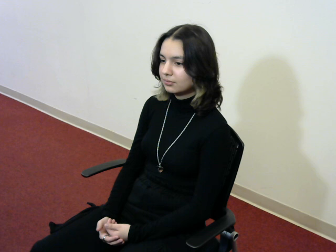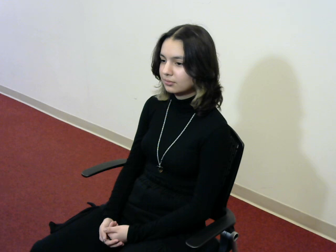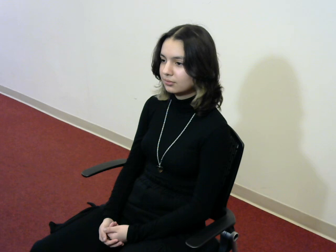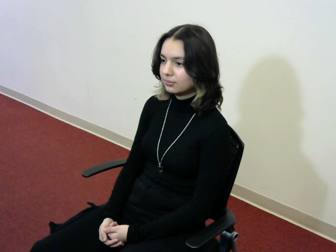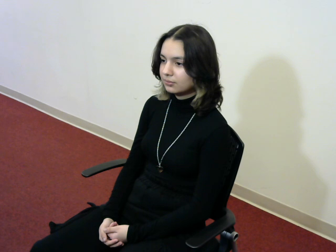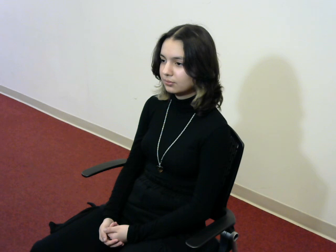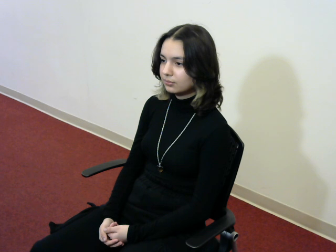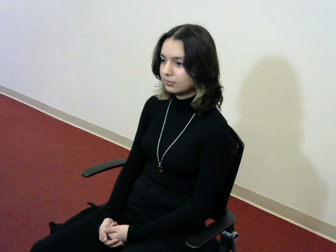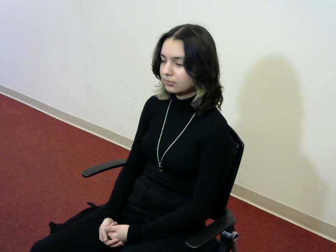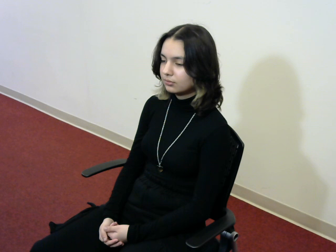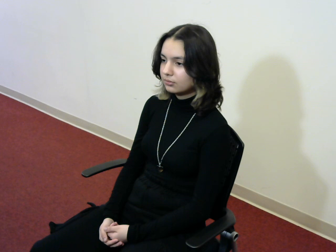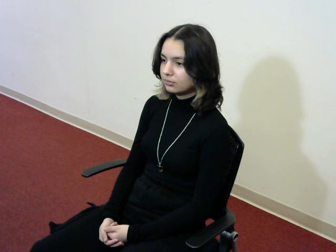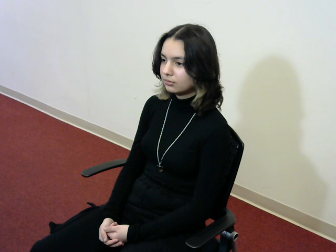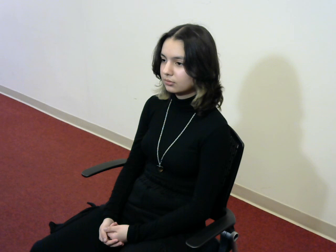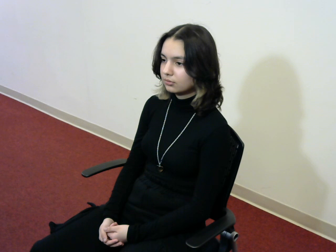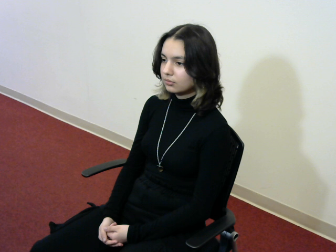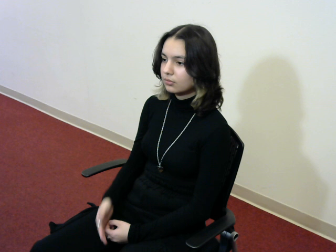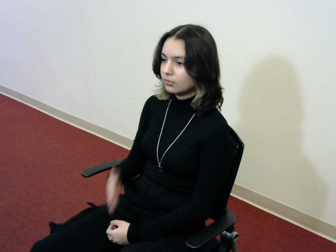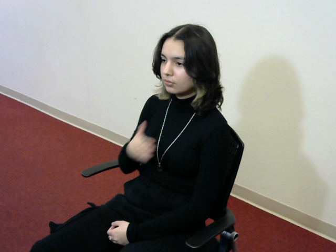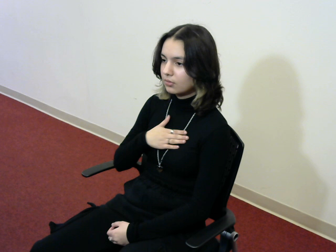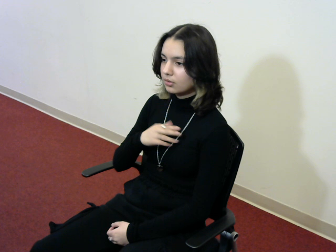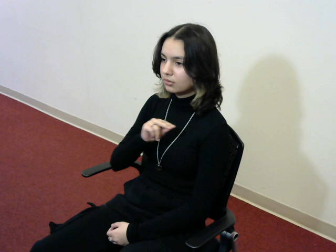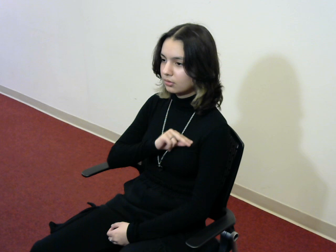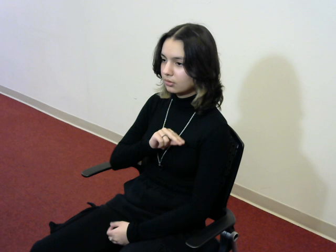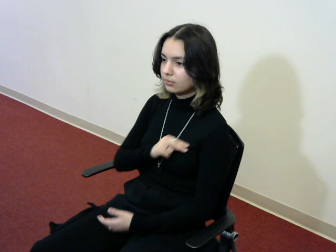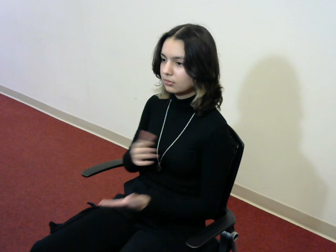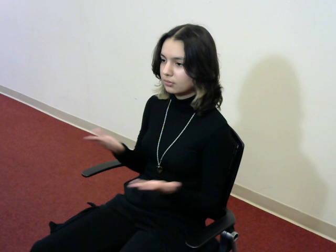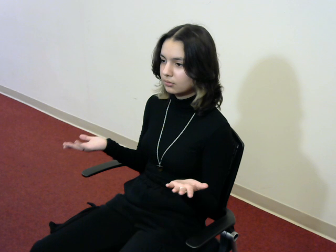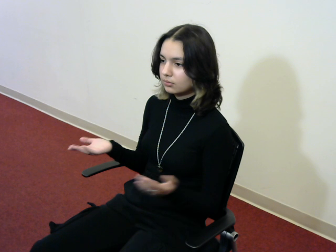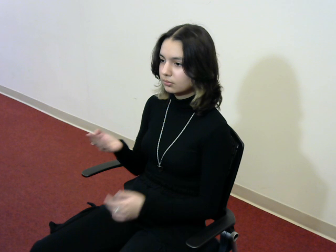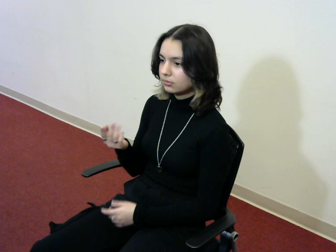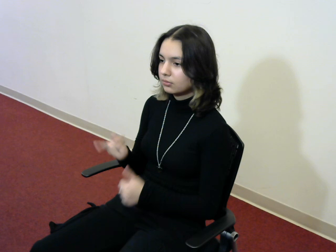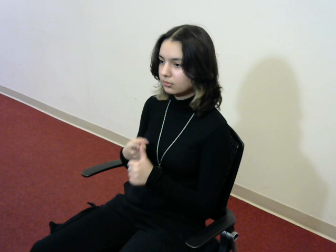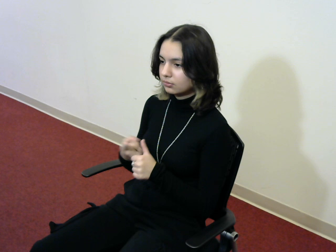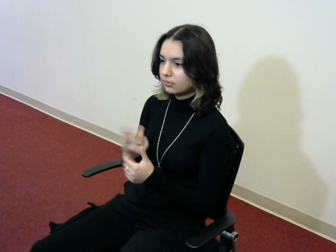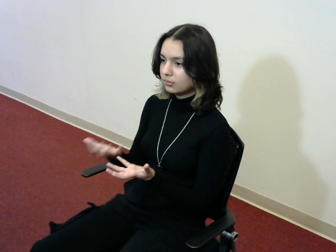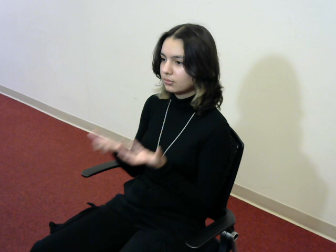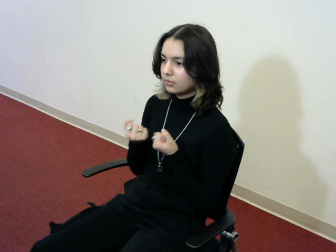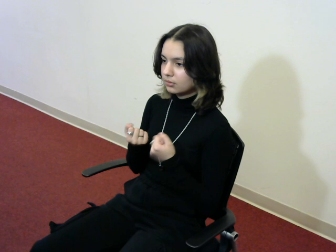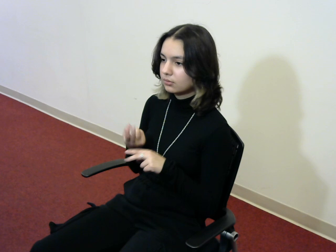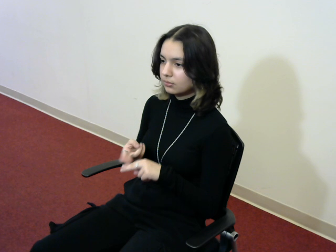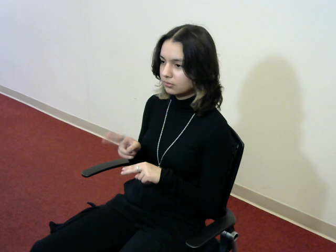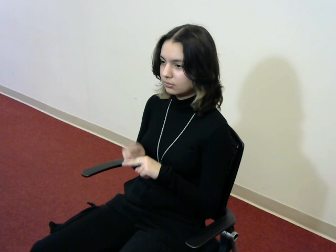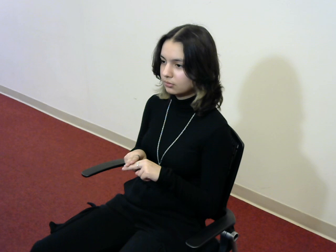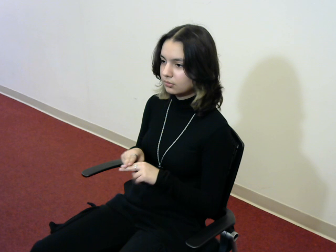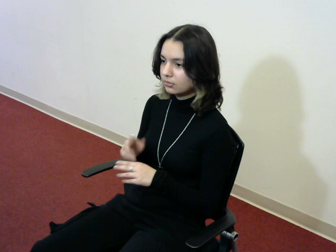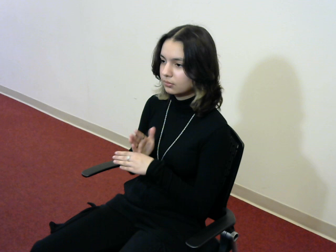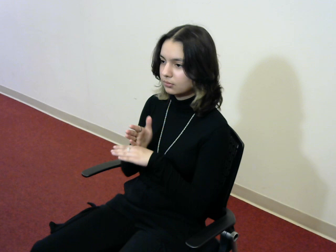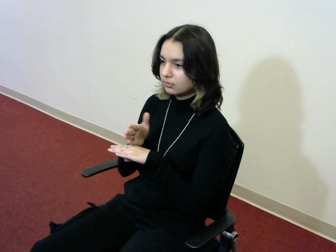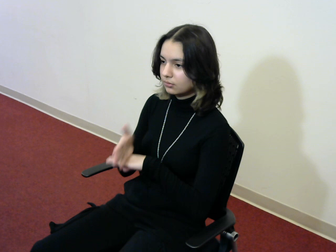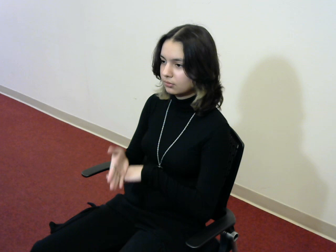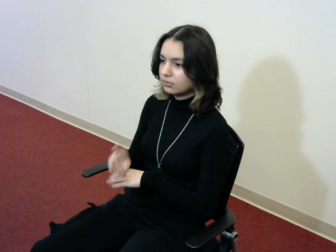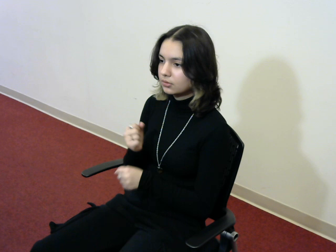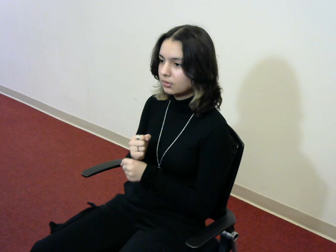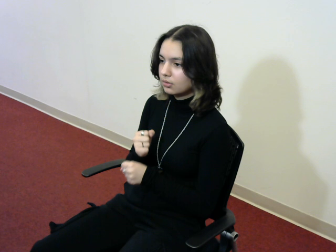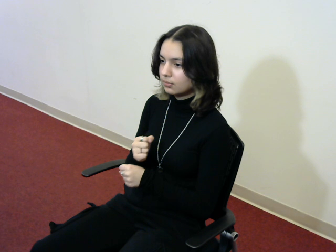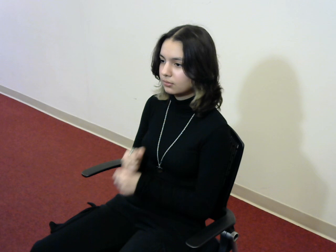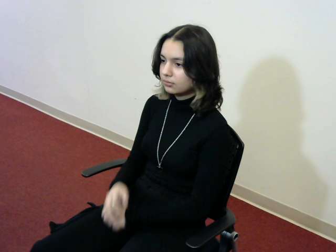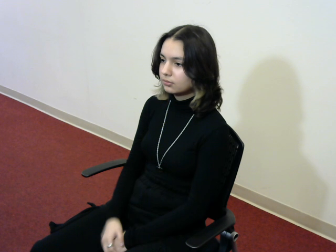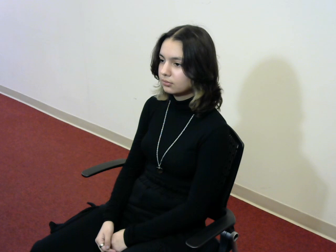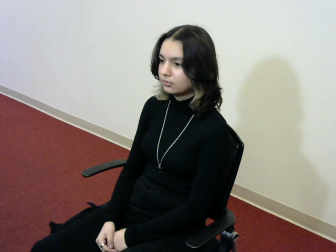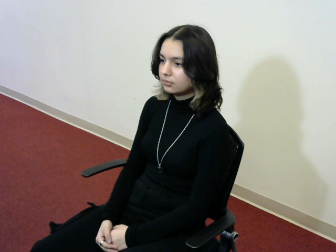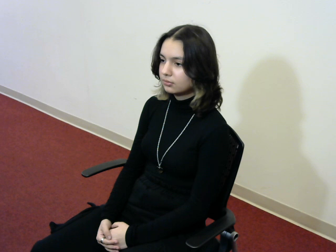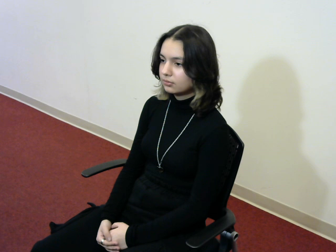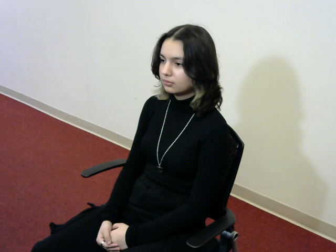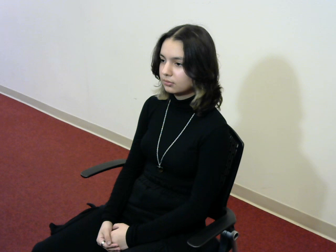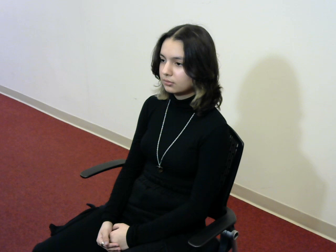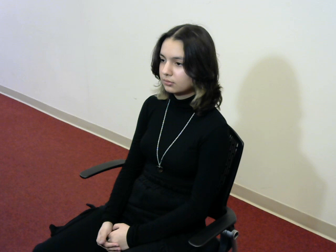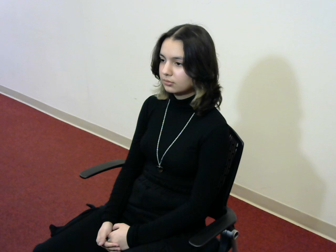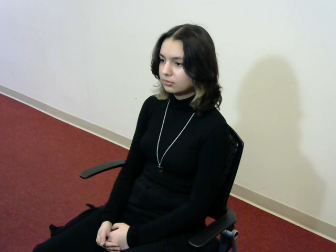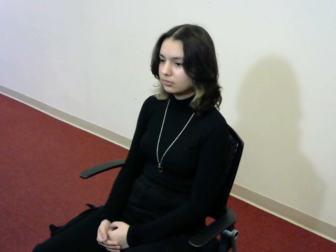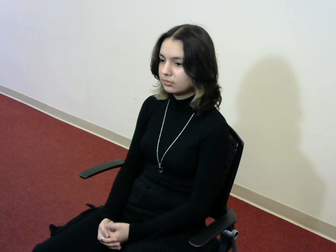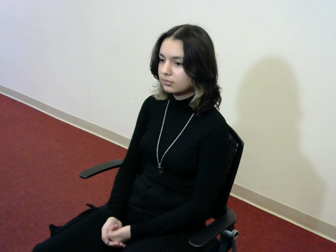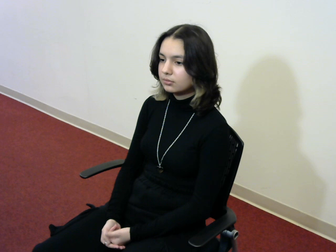Mən işsiz adı almaq üçün müraciət edirəm